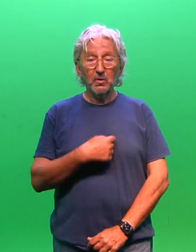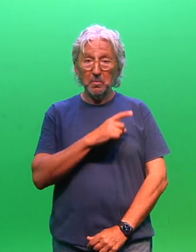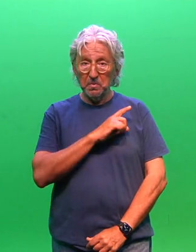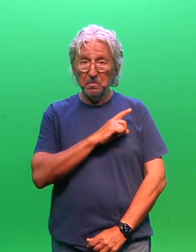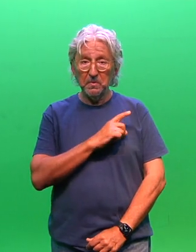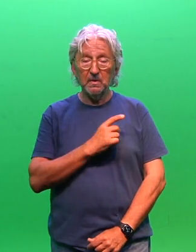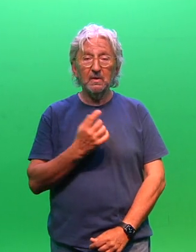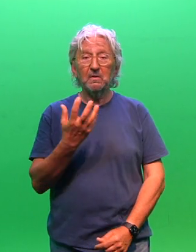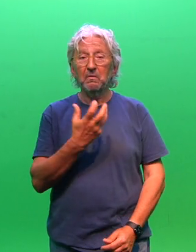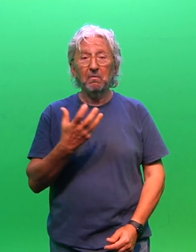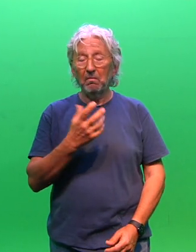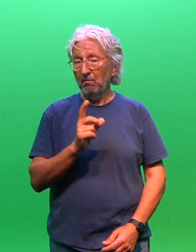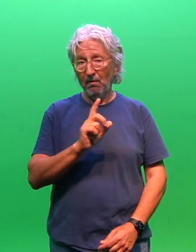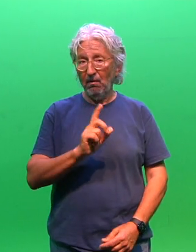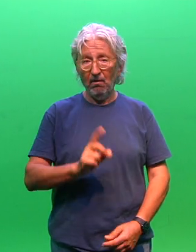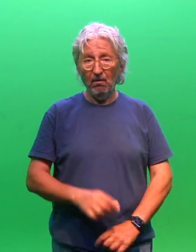Quan faig pipi no em cou.